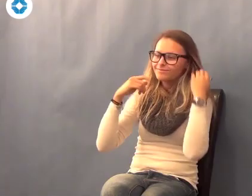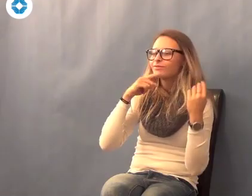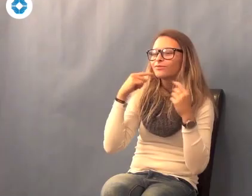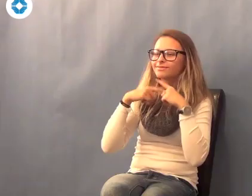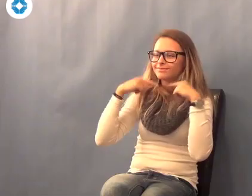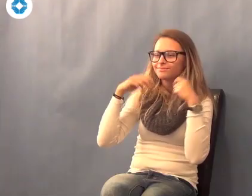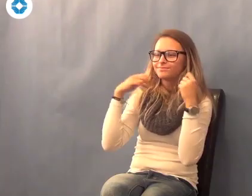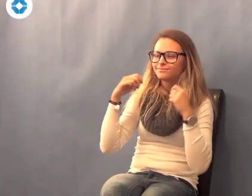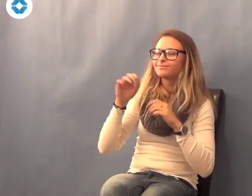Ma na szyi czerwoną chustkę.